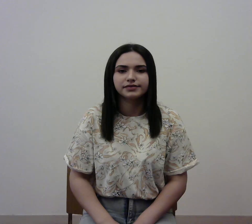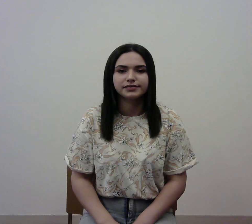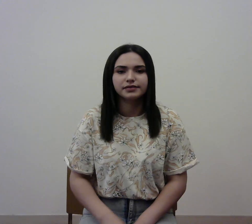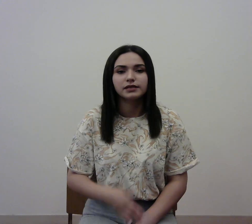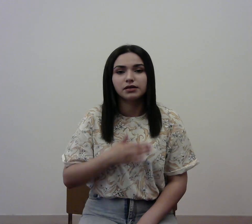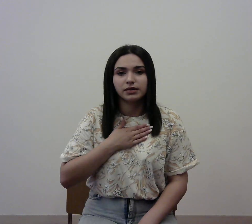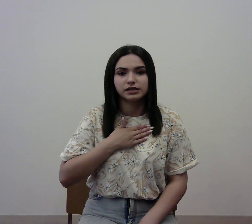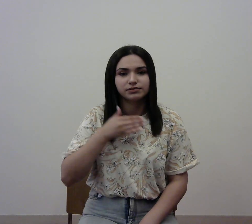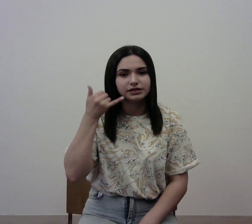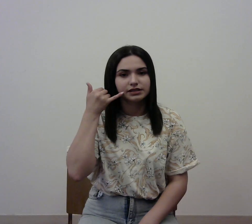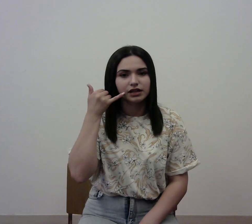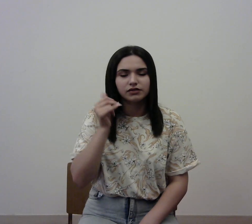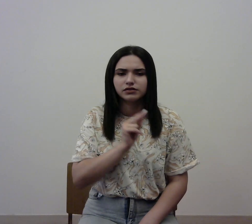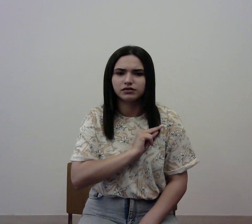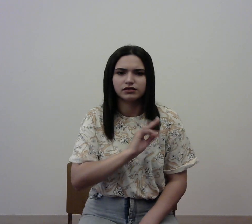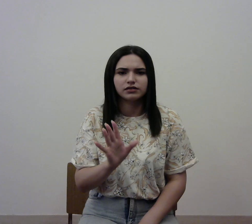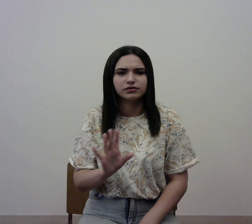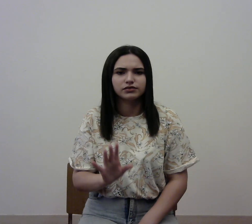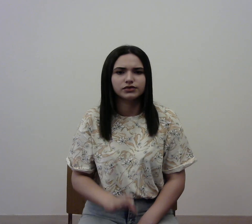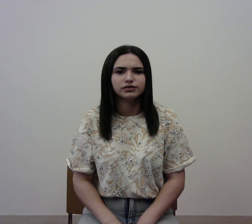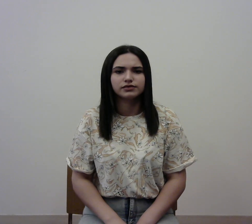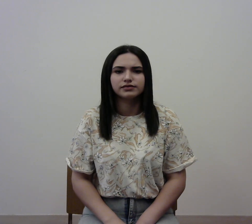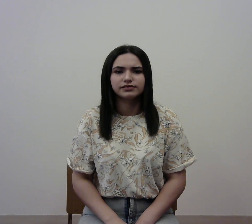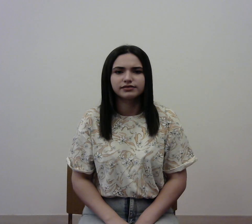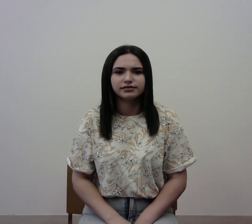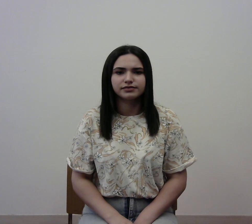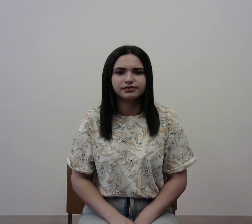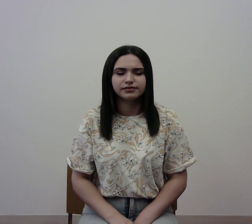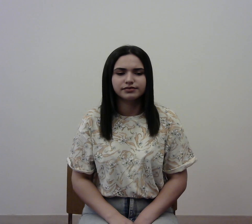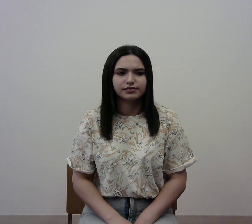Mənim mobil telefonum işləmir